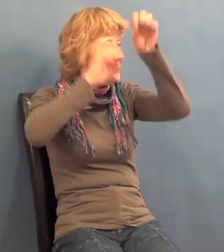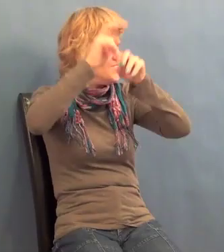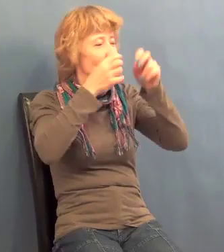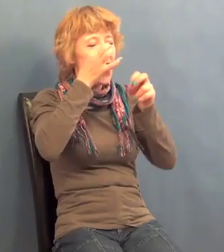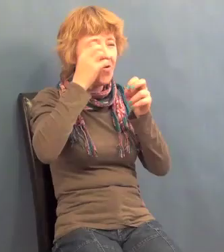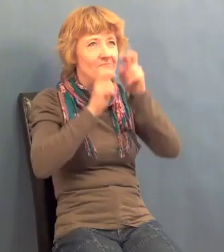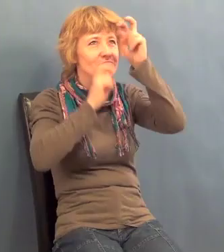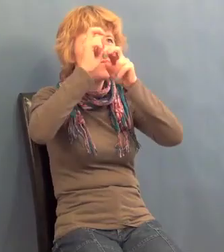Kot wspina się.